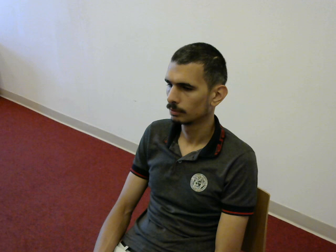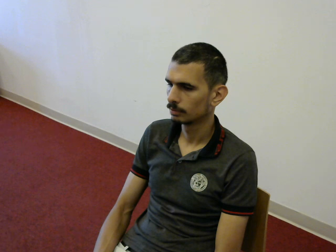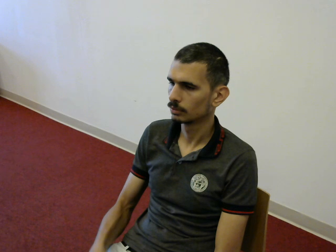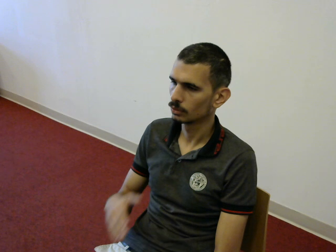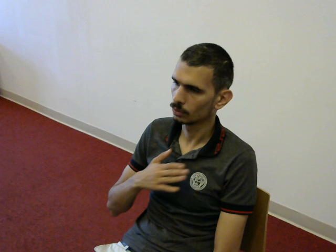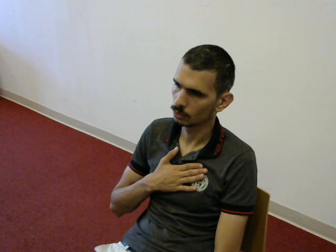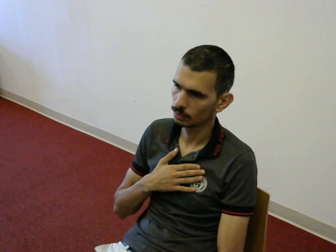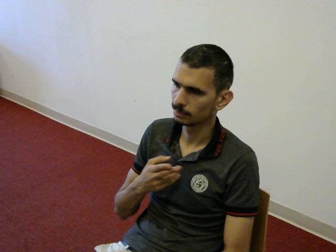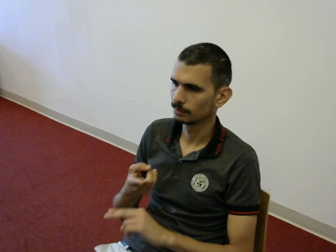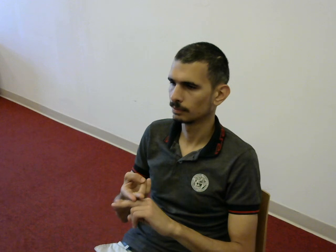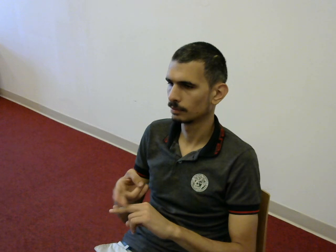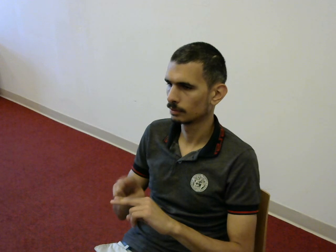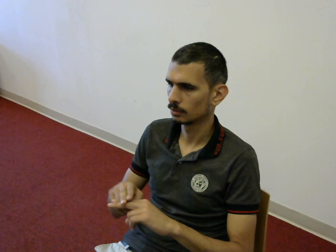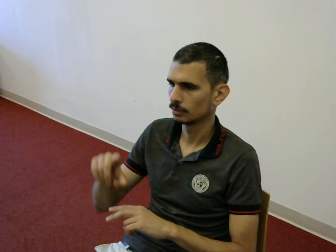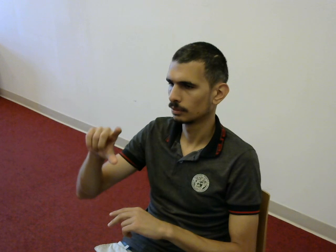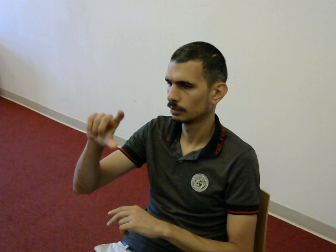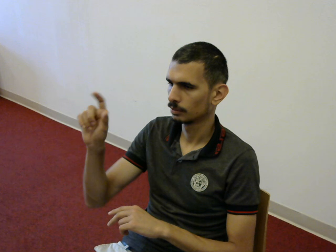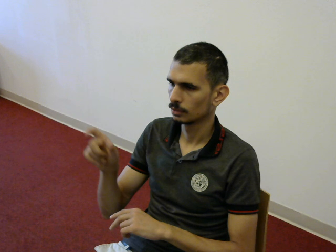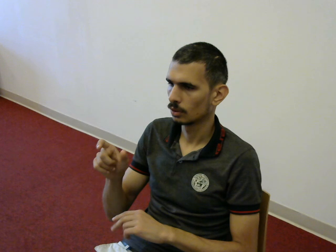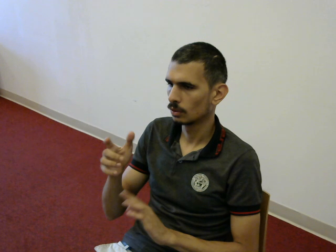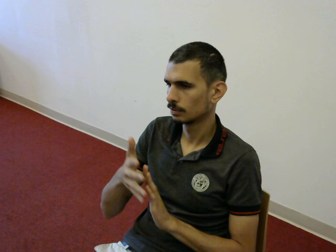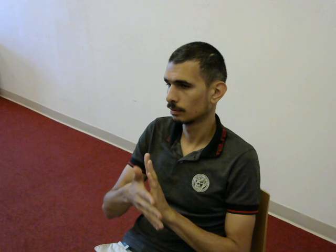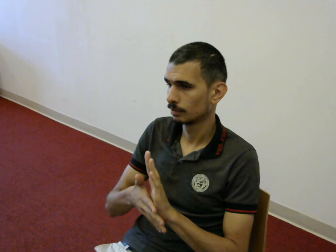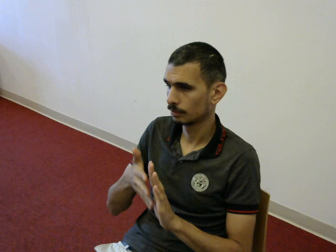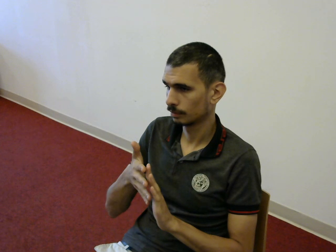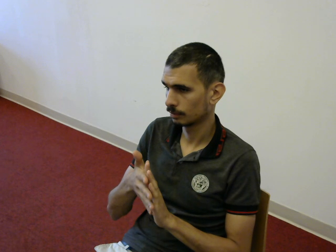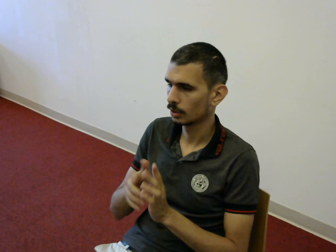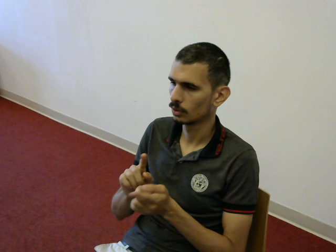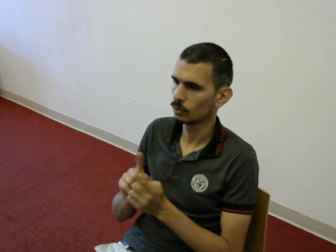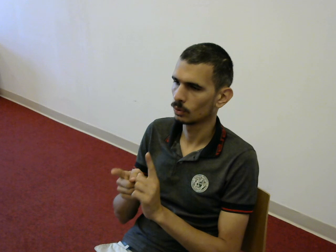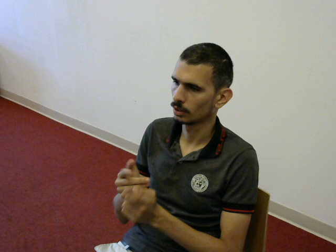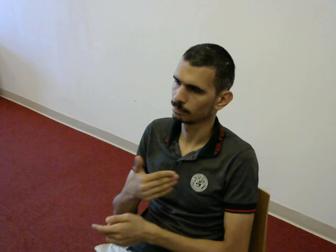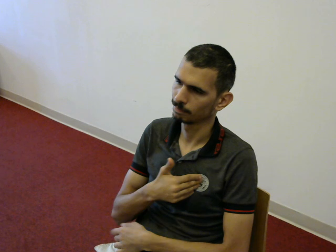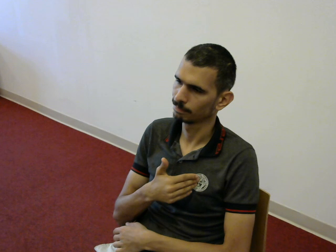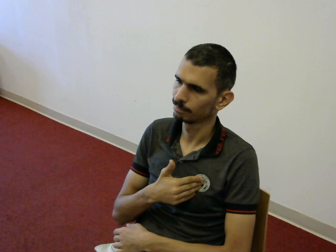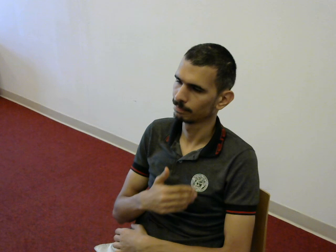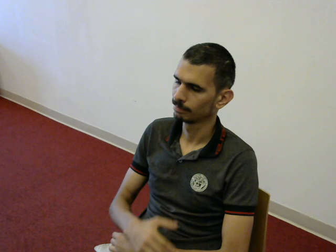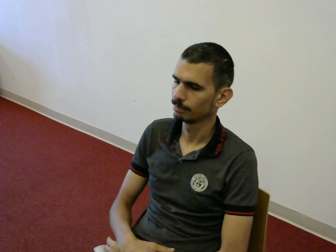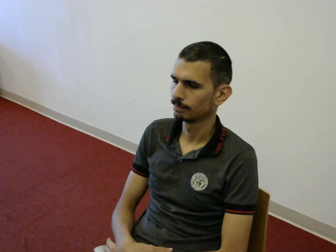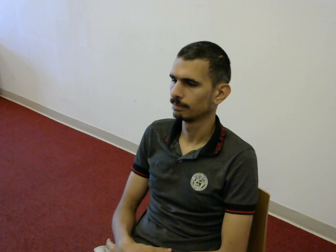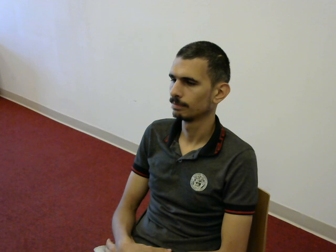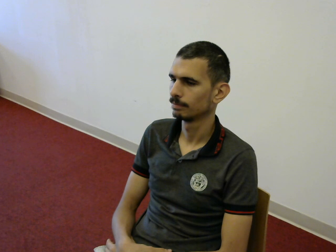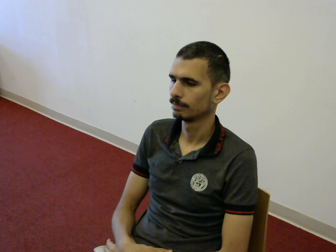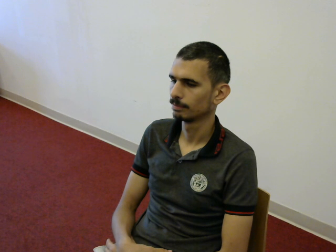Mən bu əsərin surdotərcüməsini istəyirəm